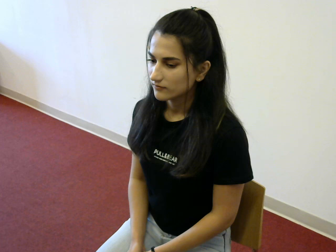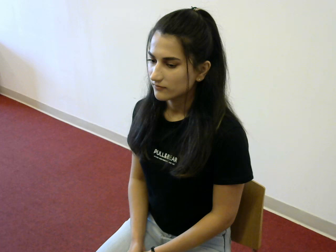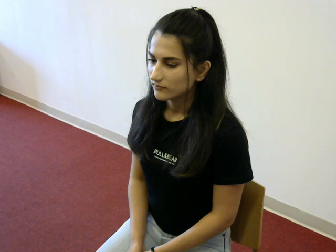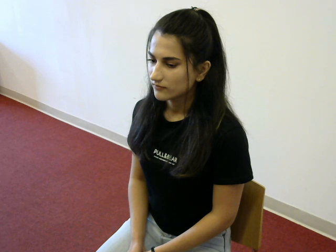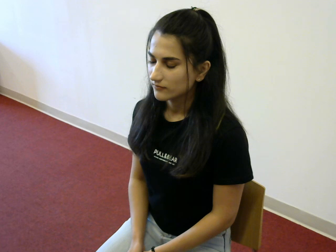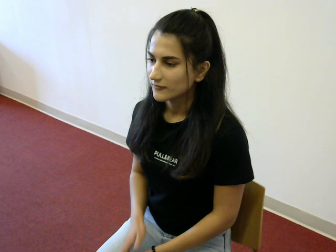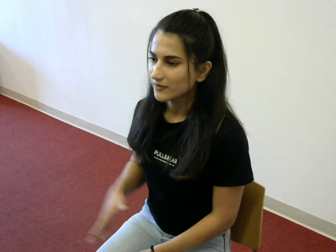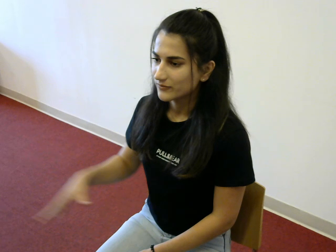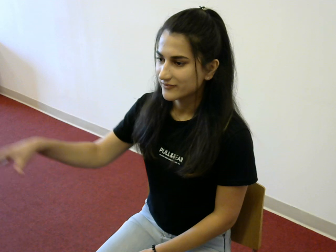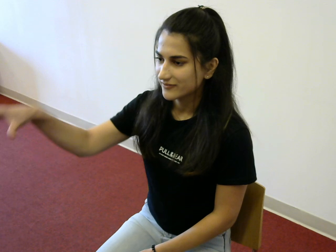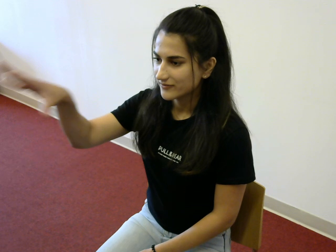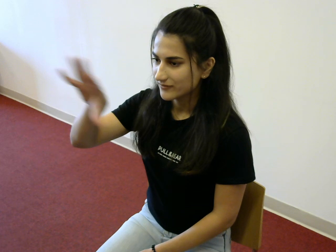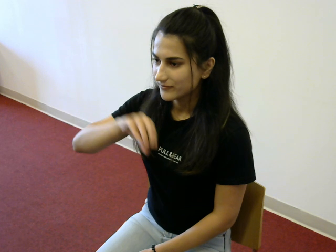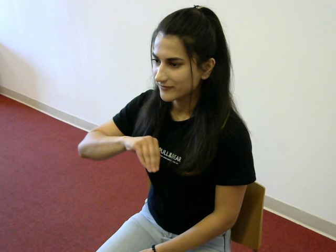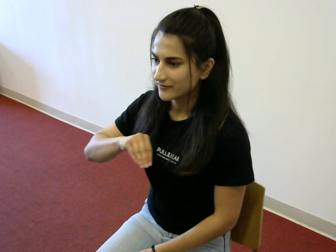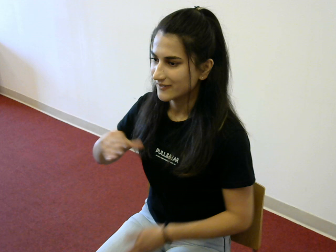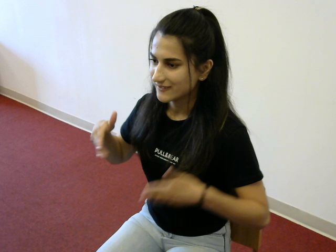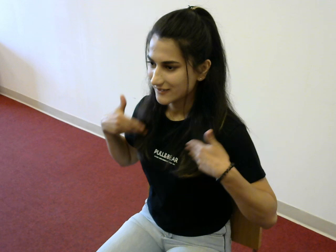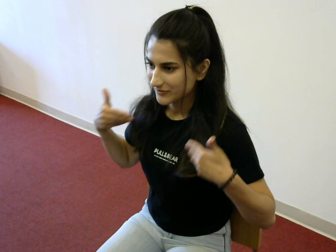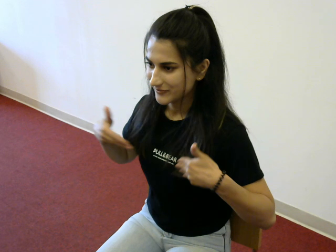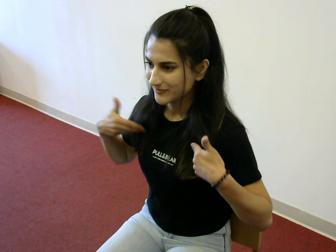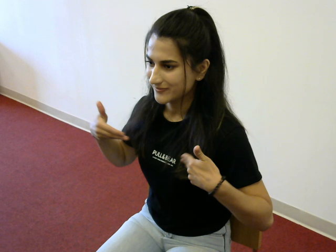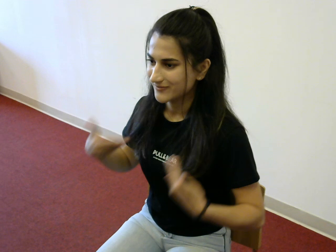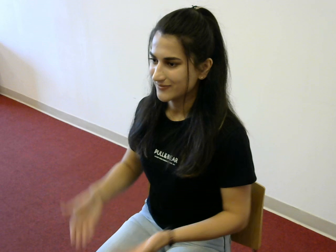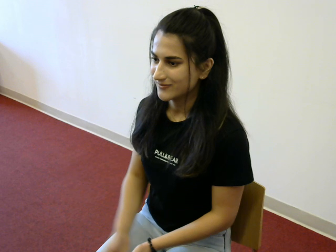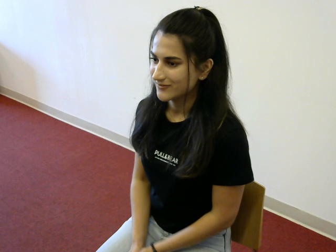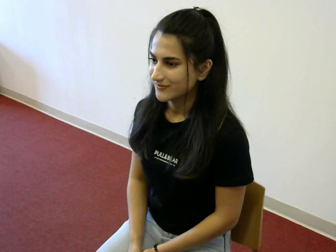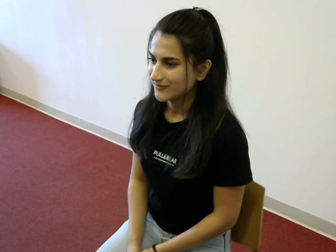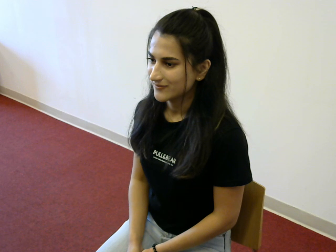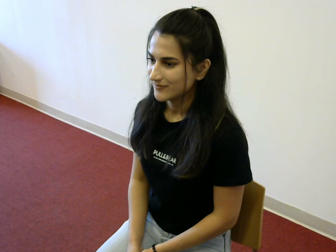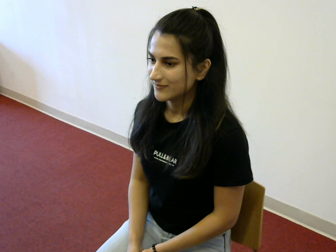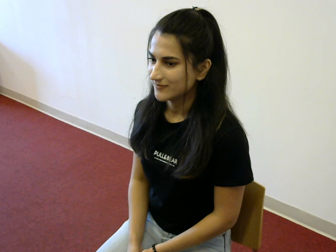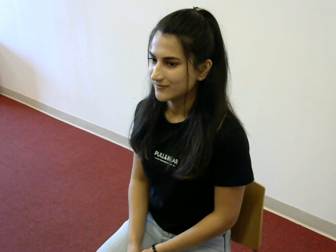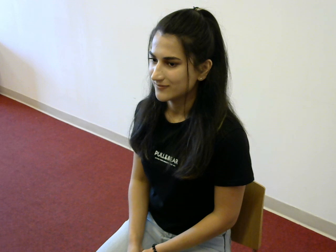Hamınızı salamlayıram